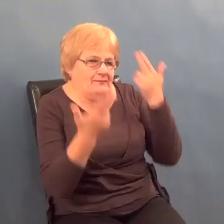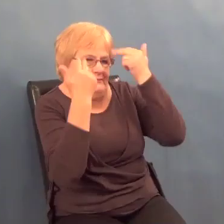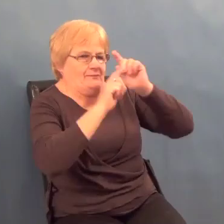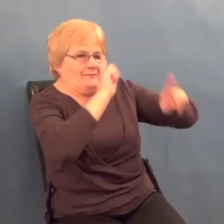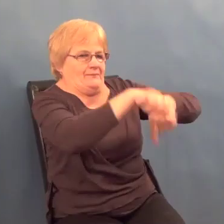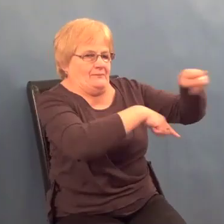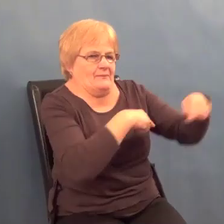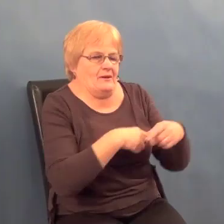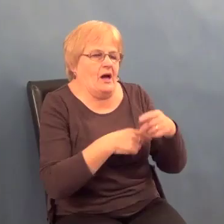Królik idzie.